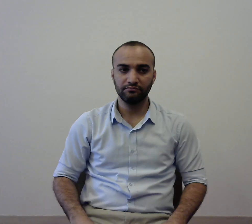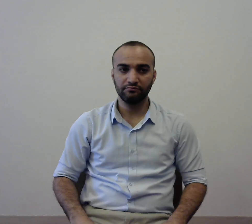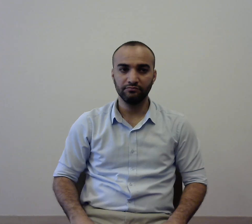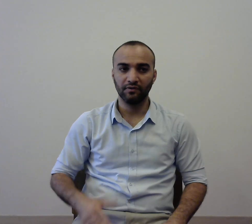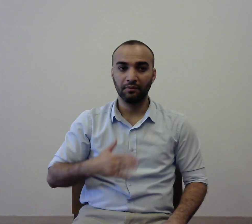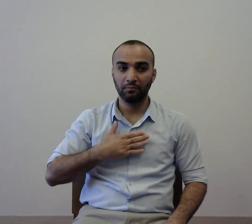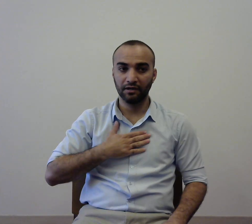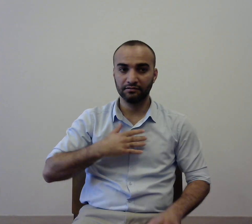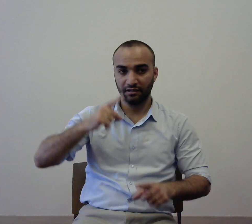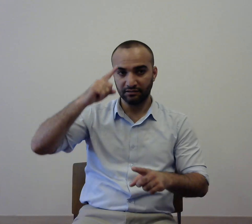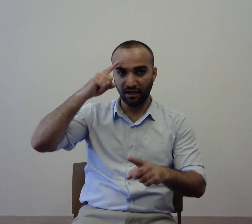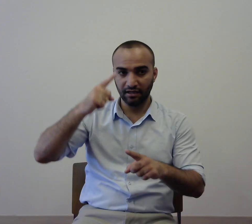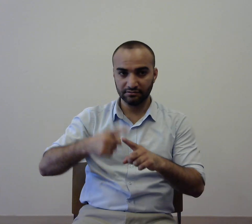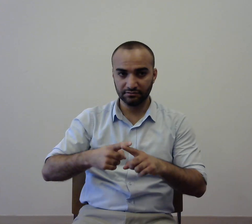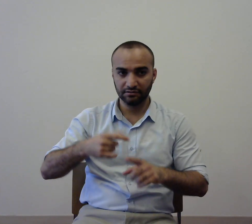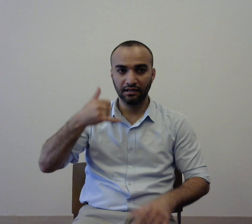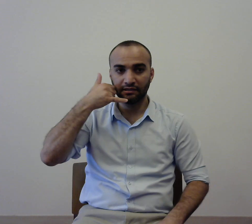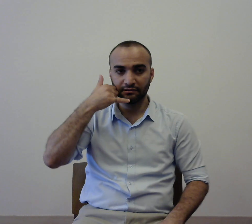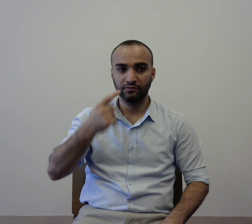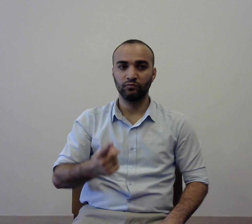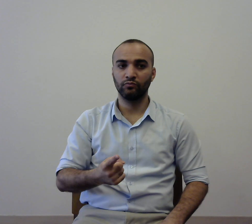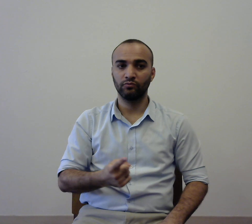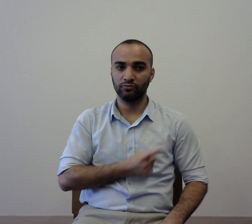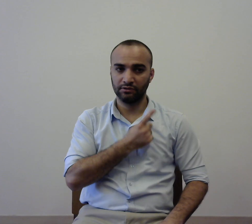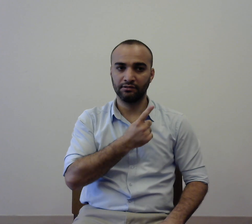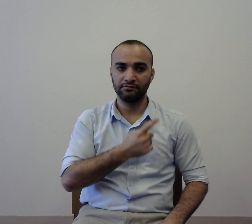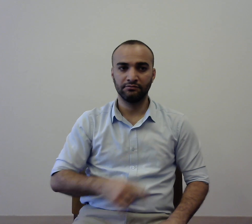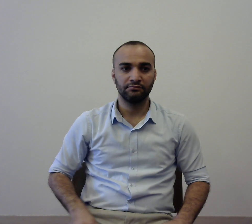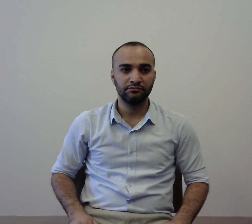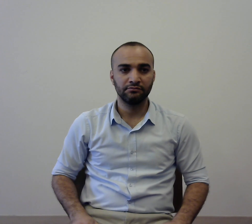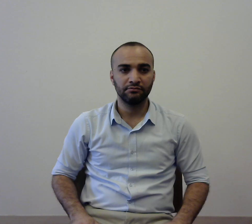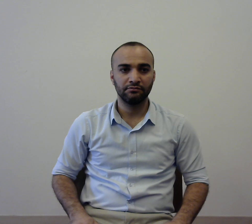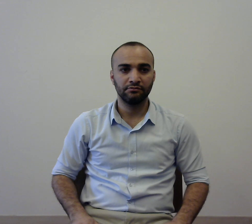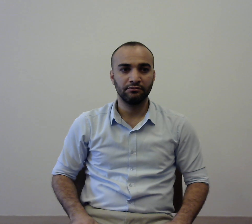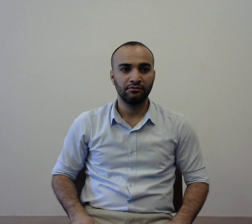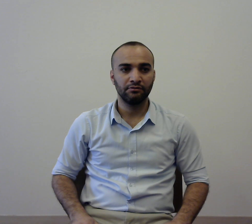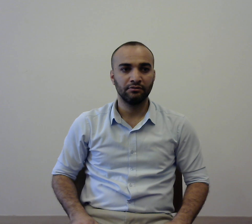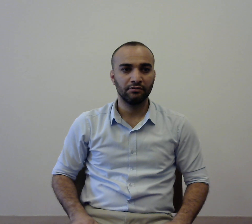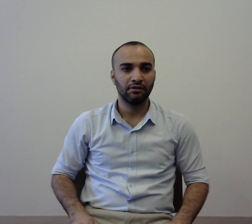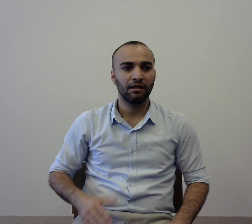Mənim qardaşım telefon ustasıdır